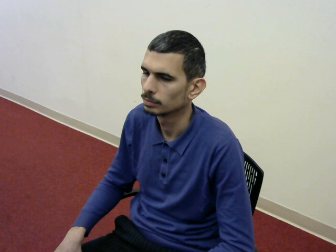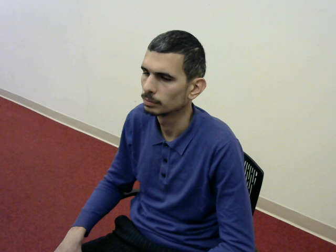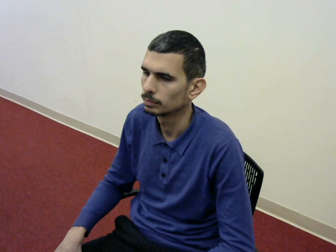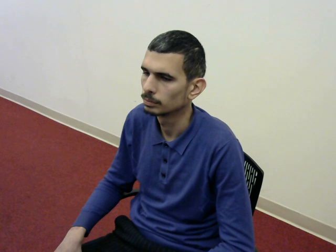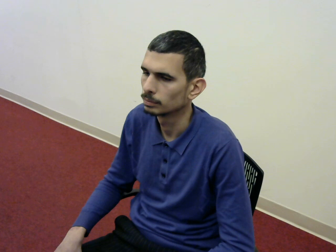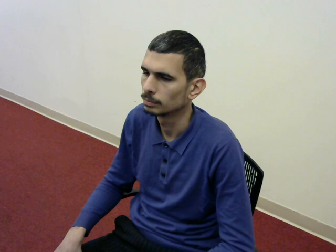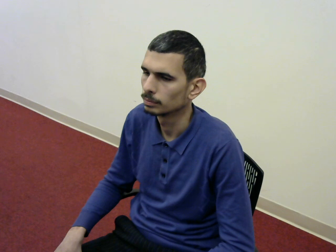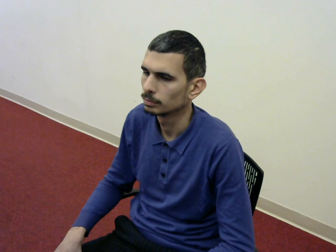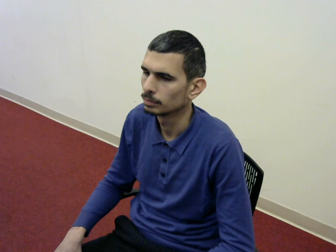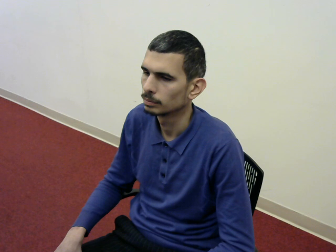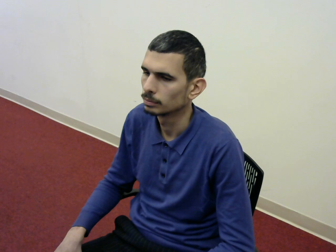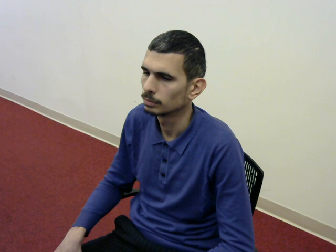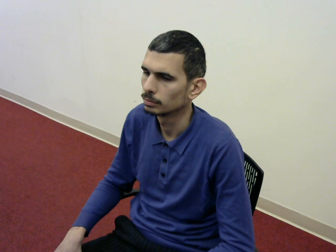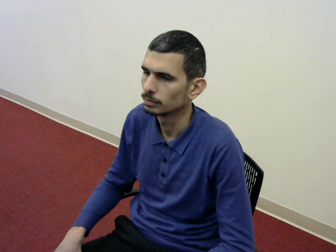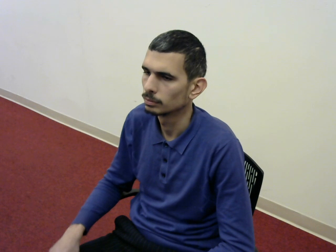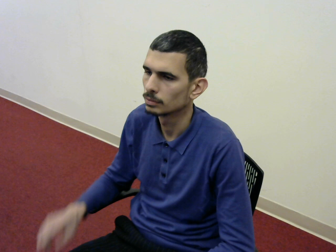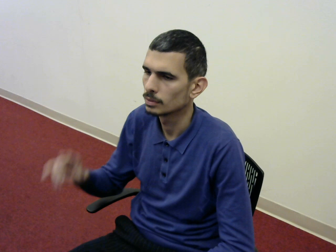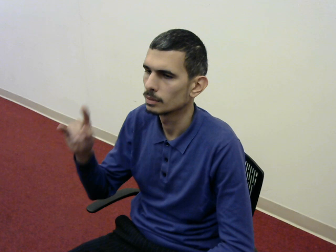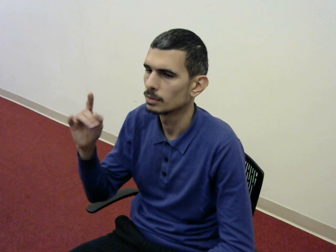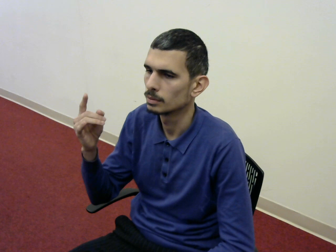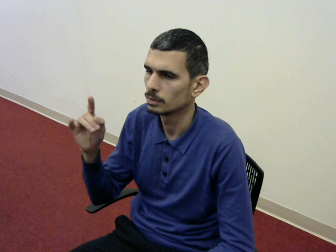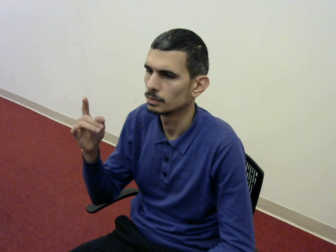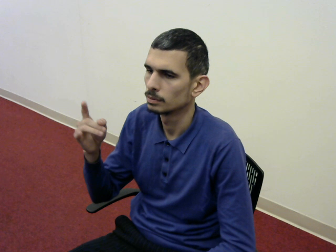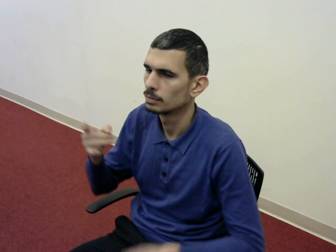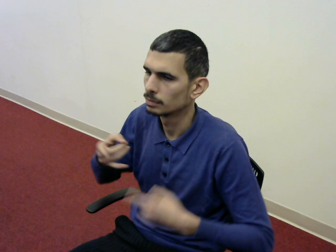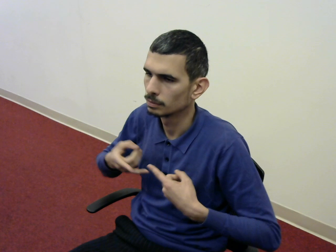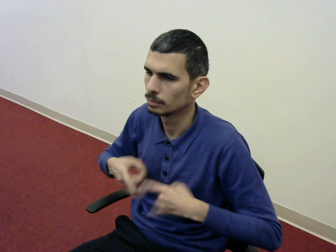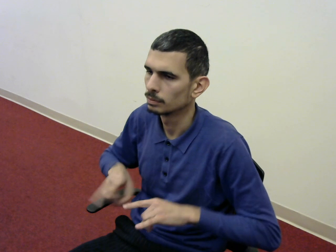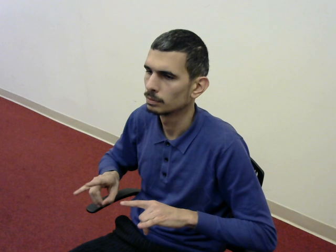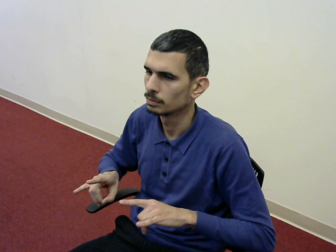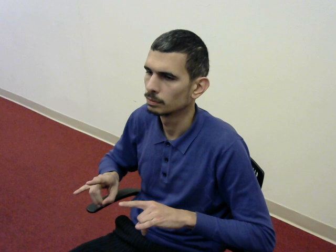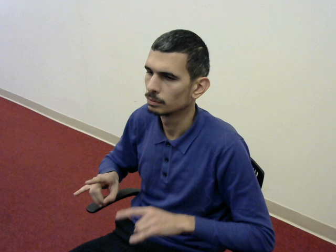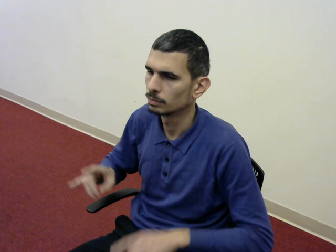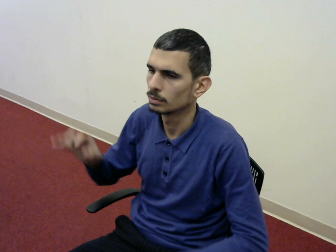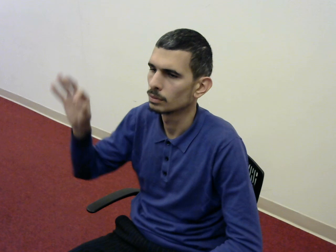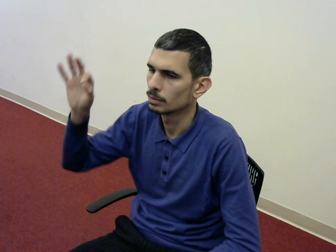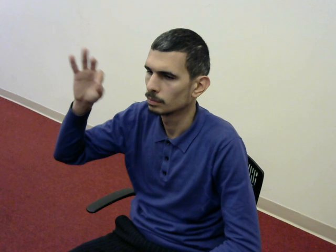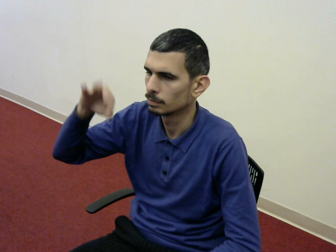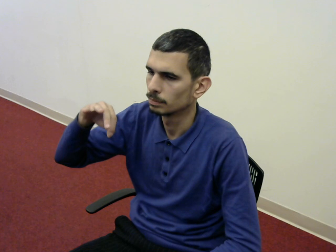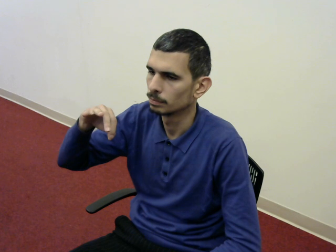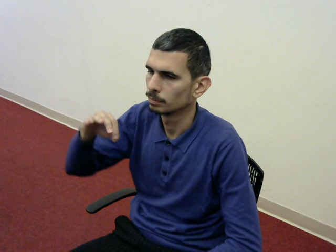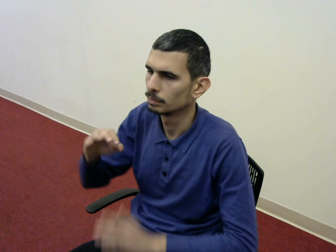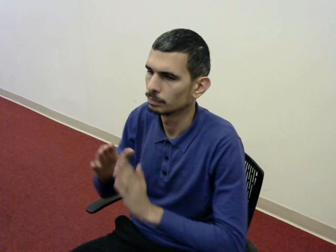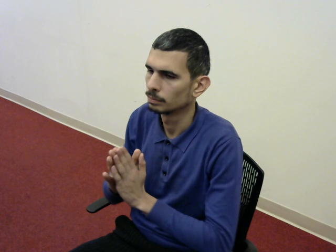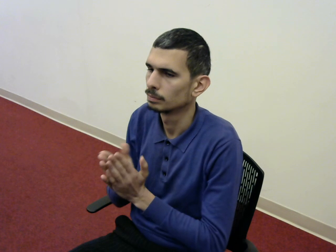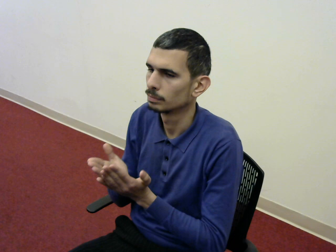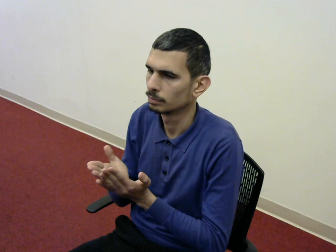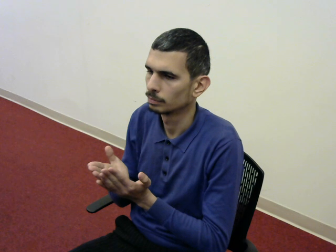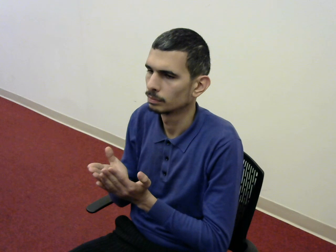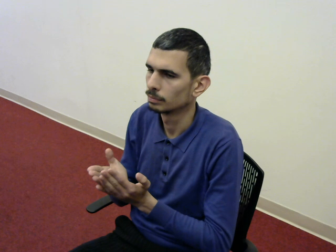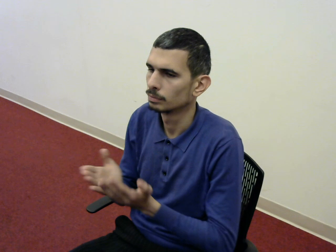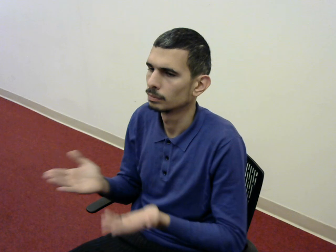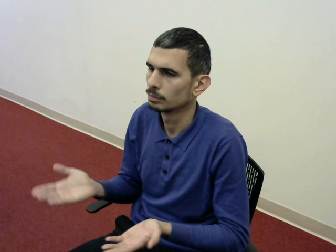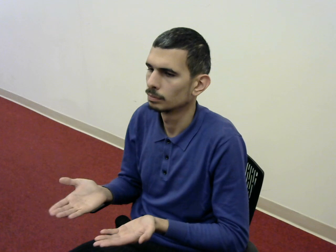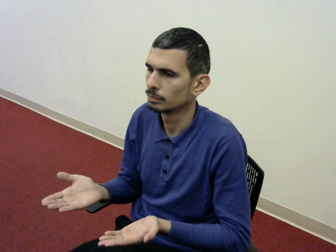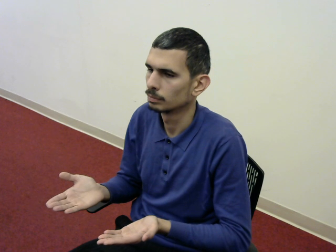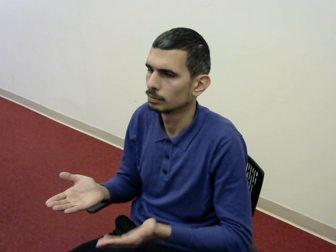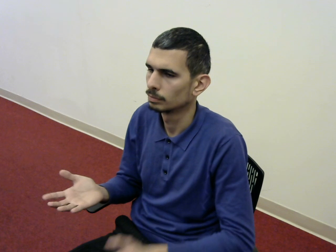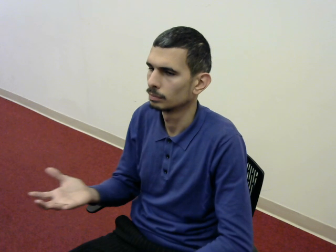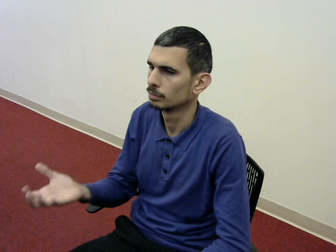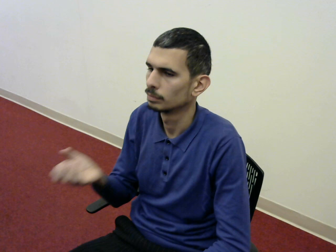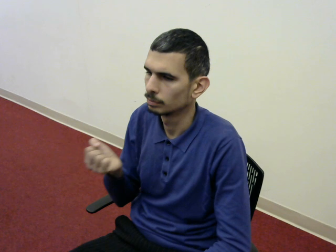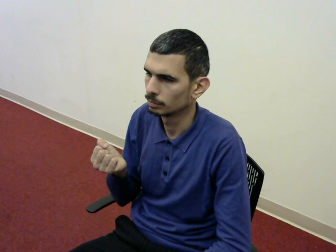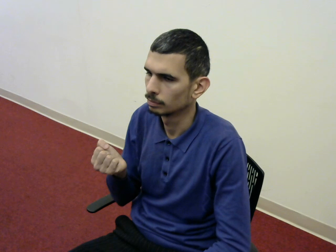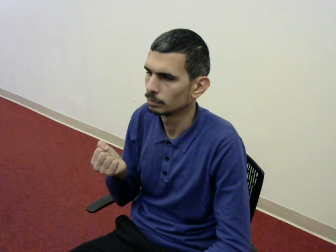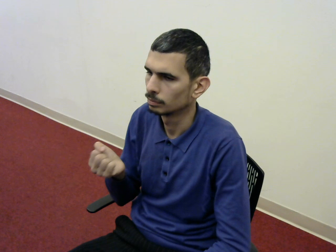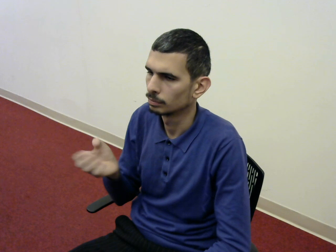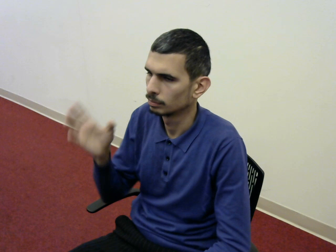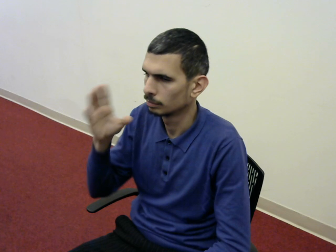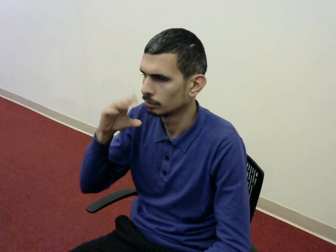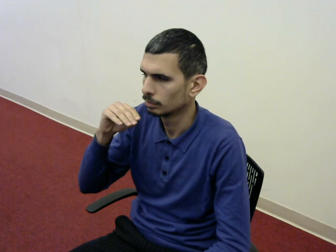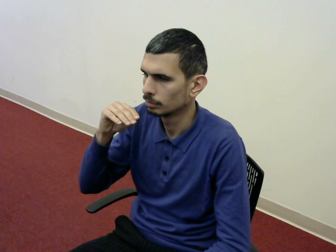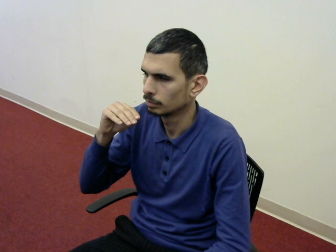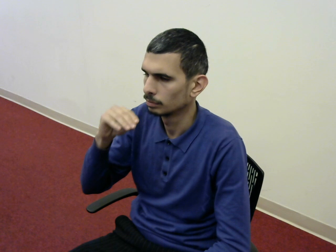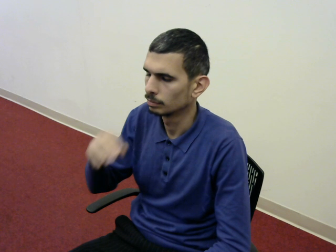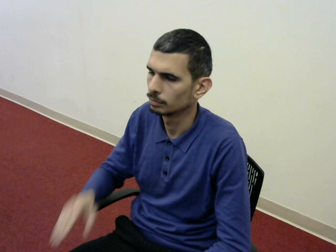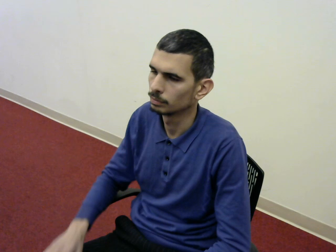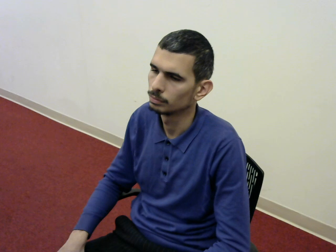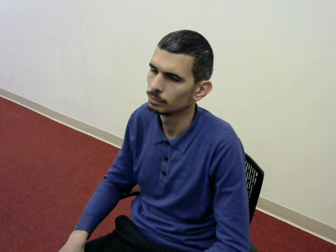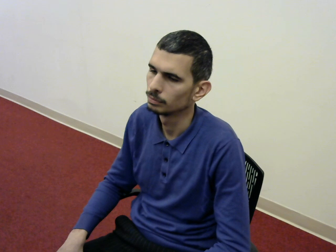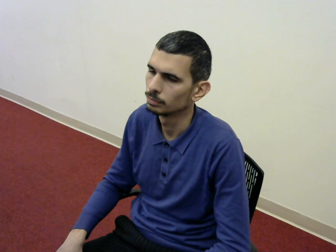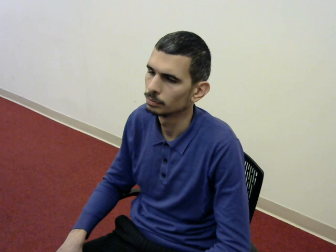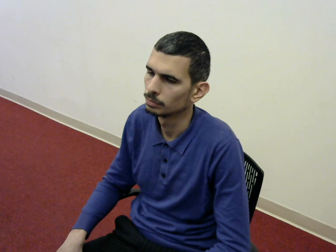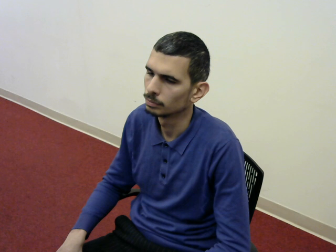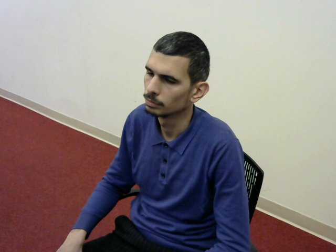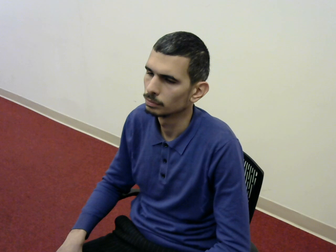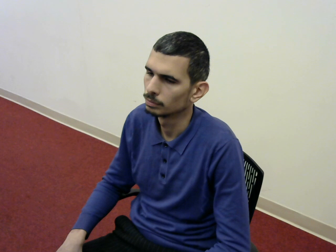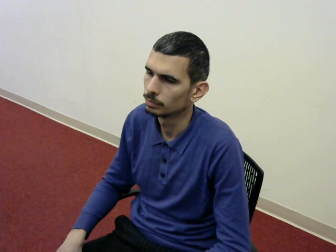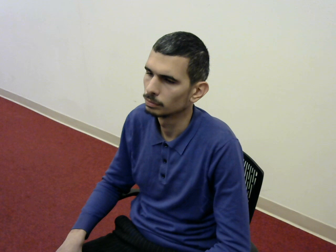Uşağın doğum haqqında şəhadətnaməsini hardan ala bilərəm?